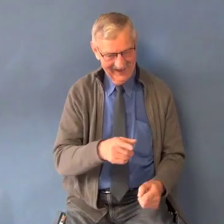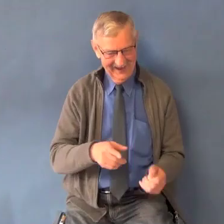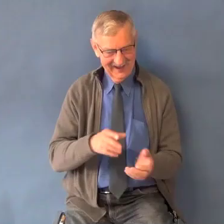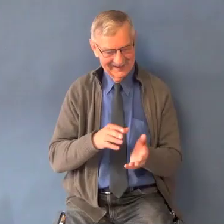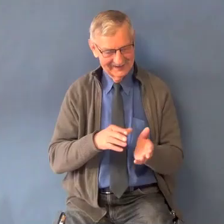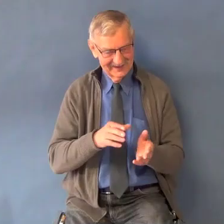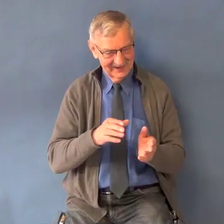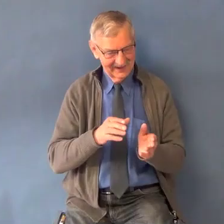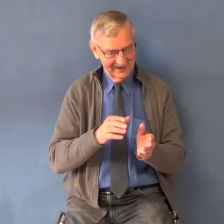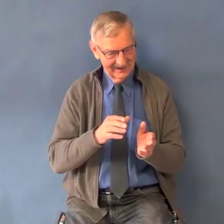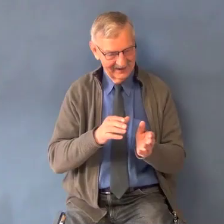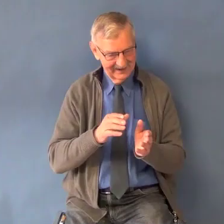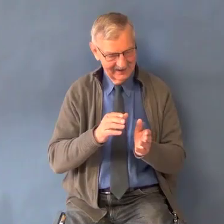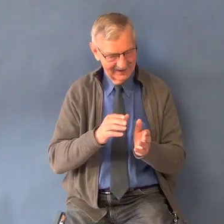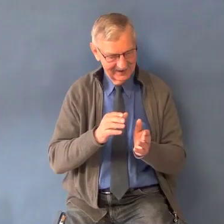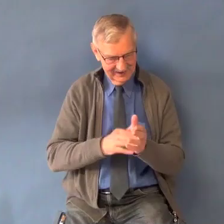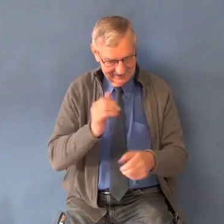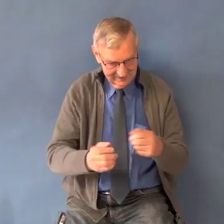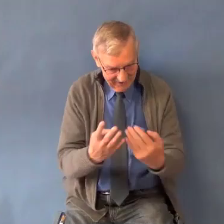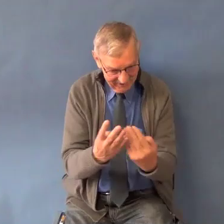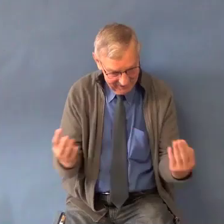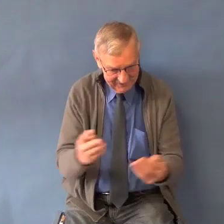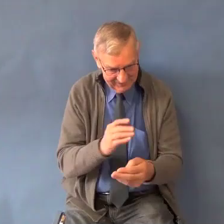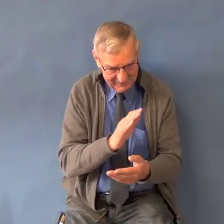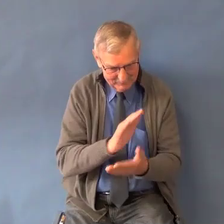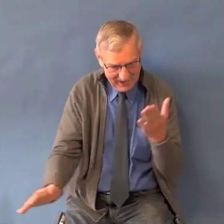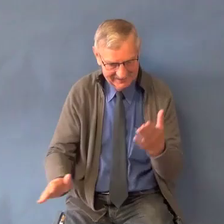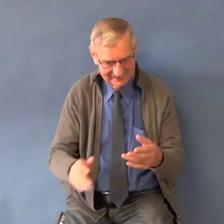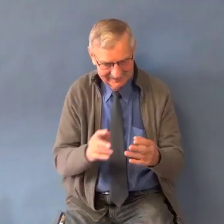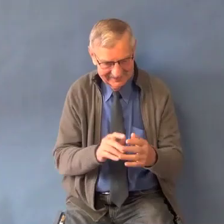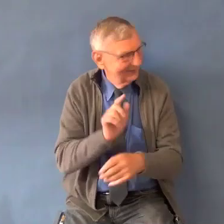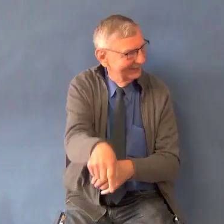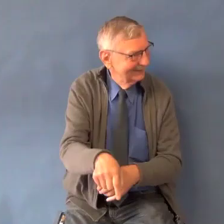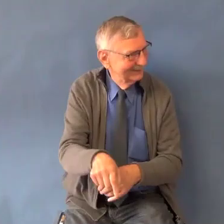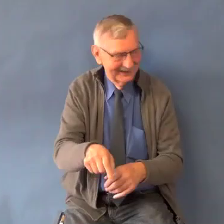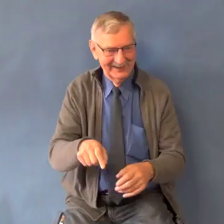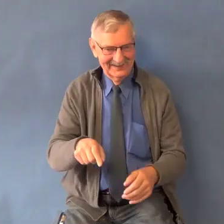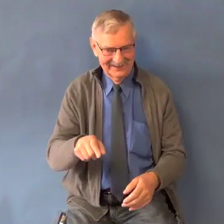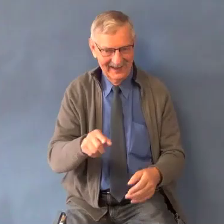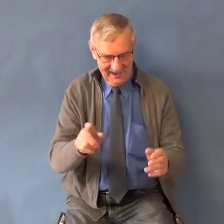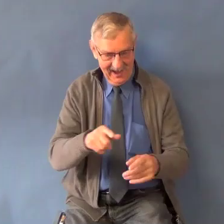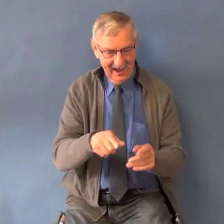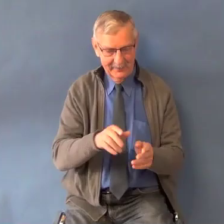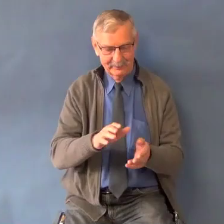Robi płot bez przejścia.